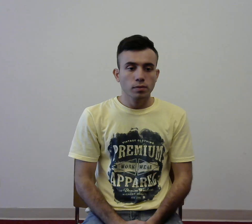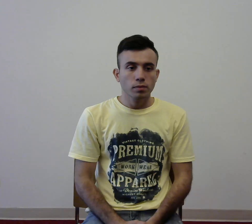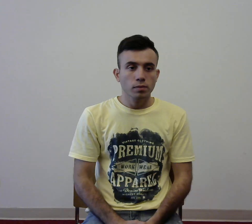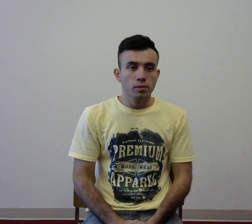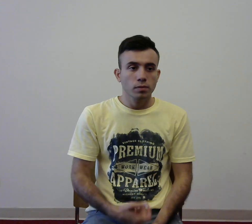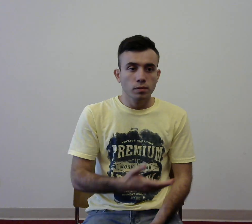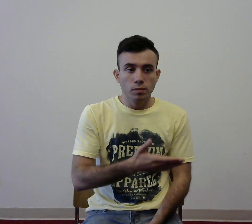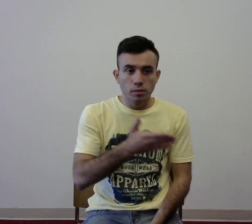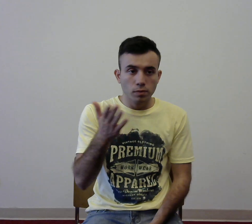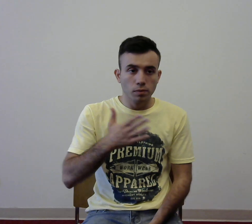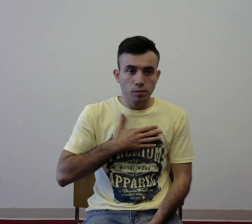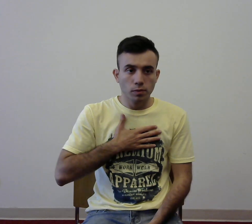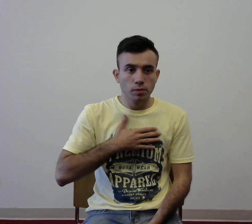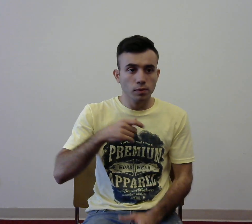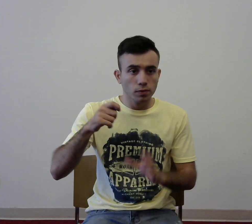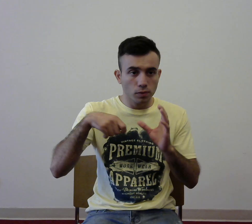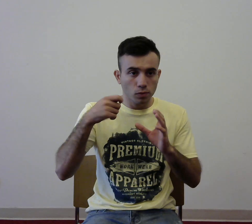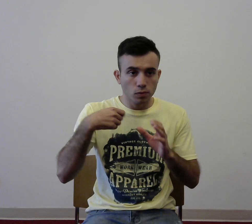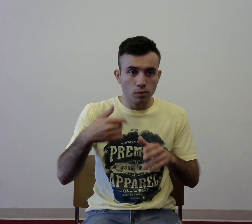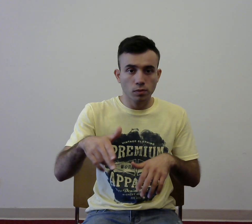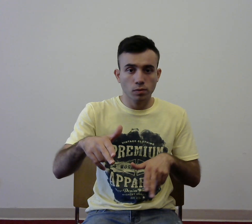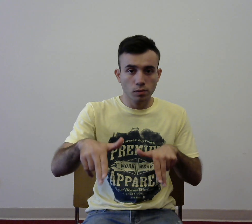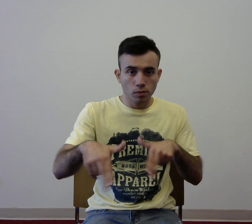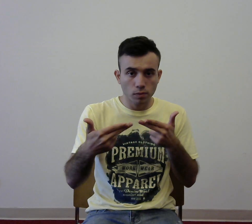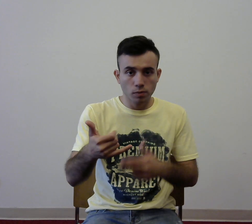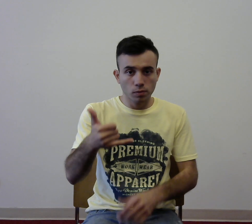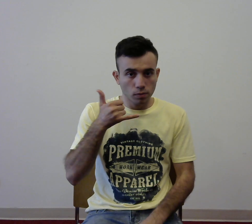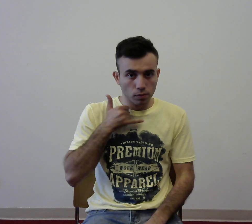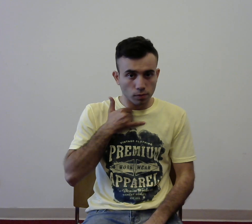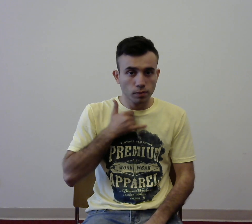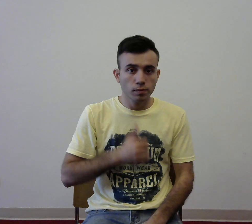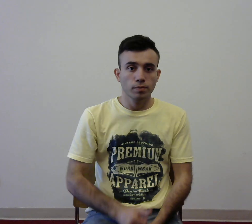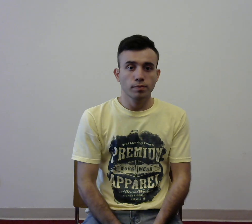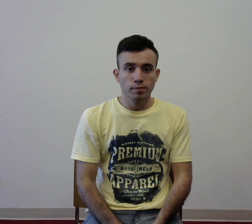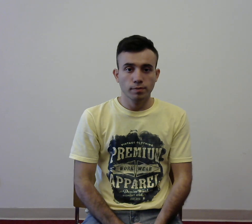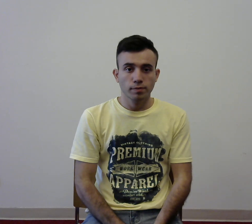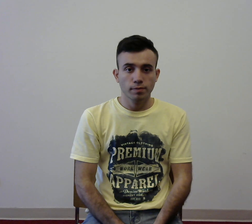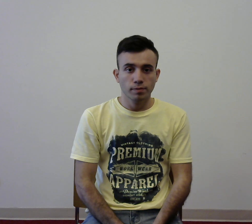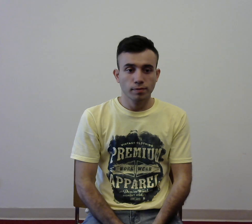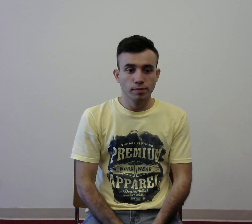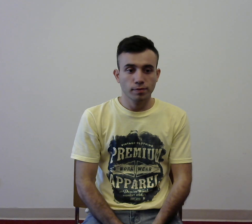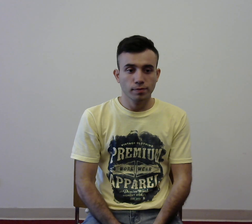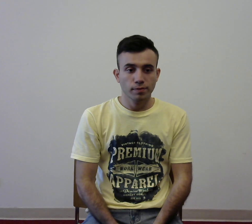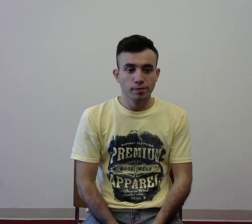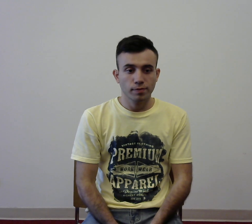Siz mənə video zəng edin